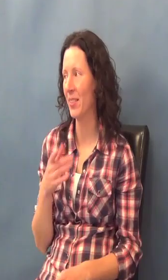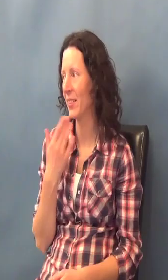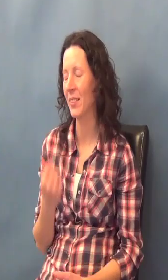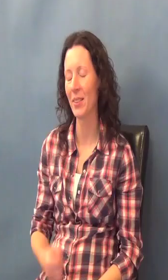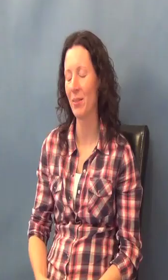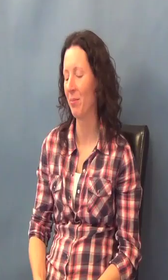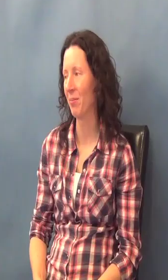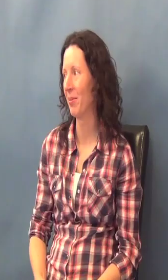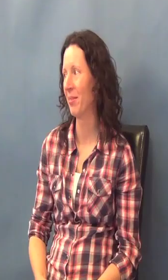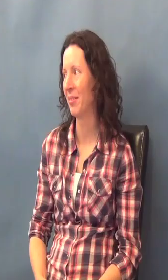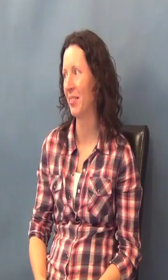Nie ma tego znaku. Nie ma.